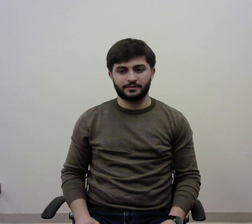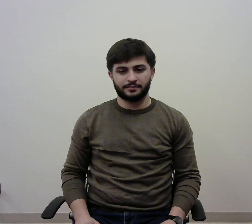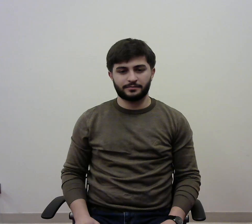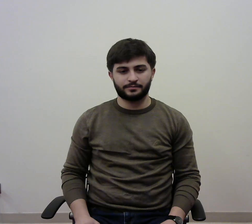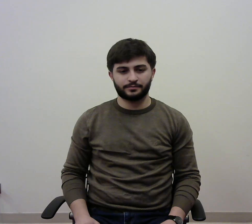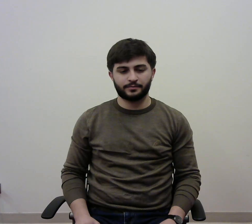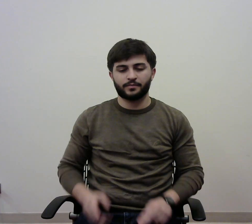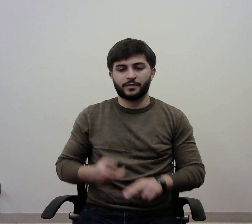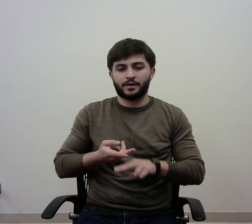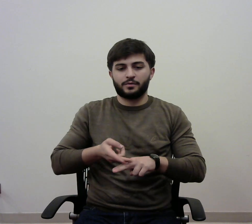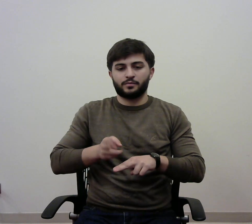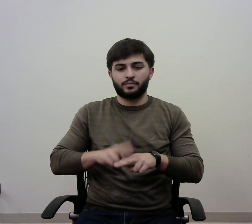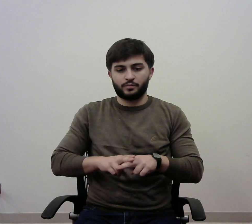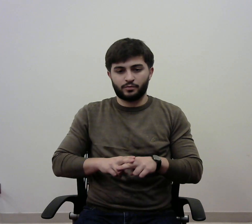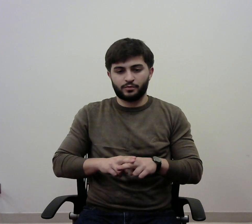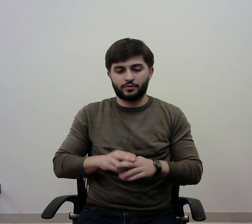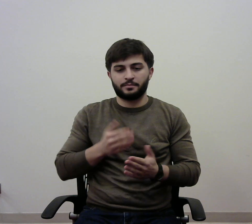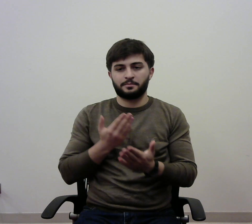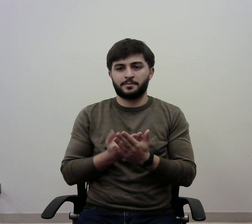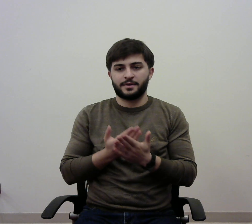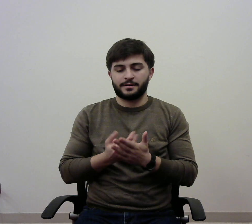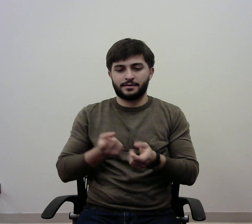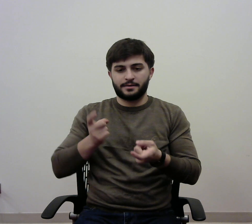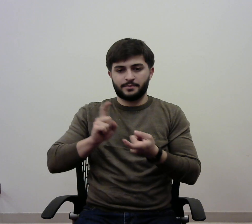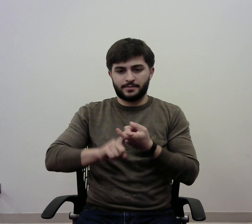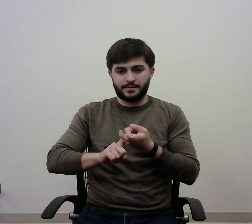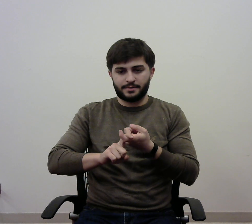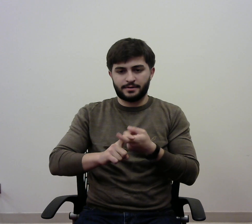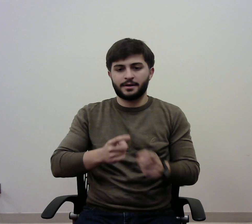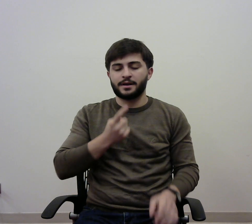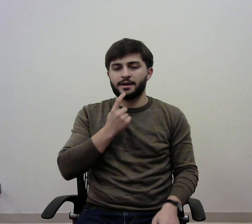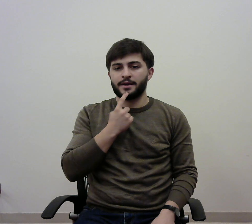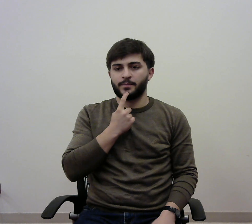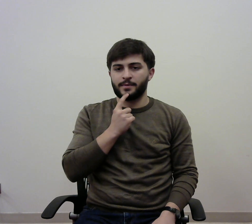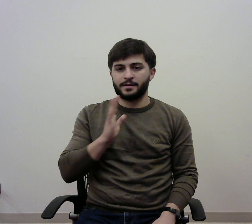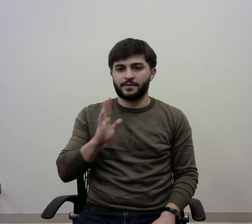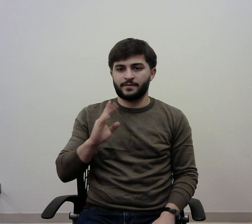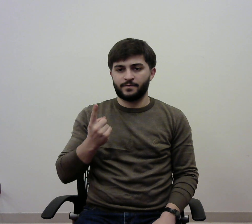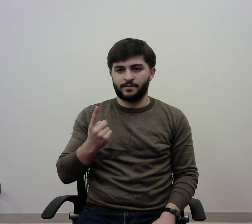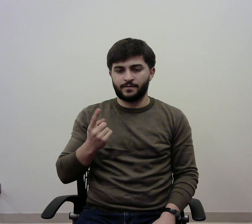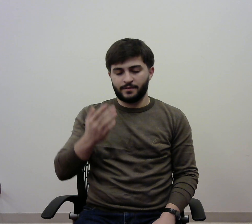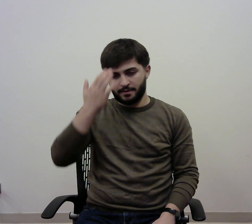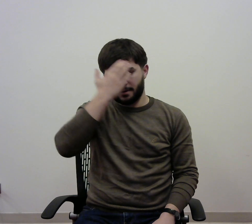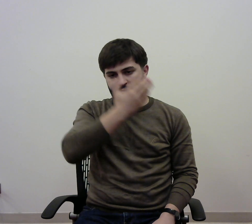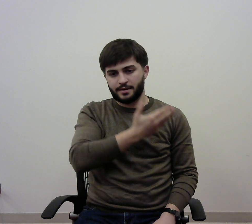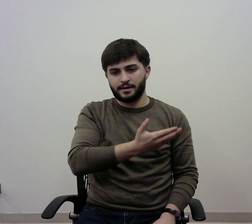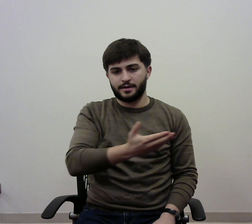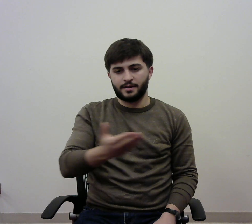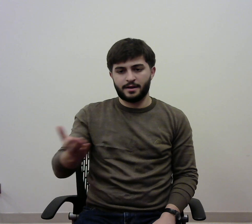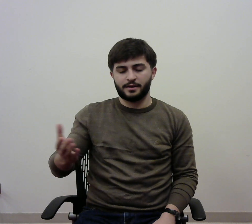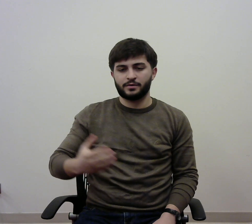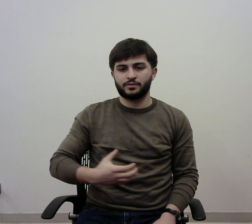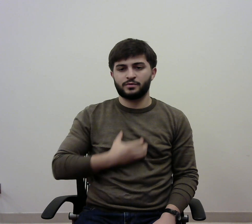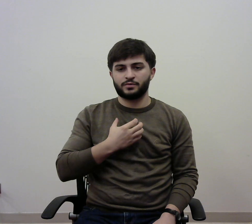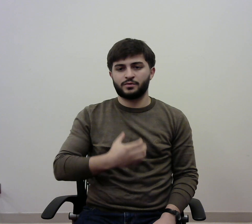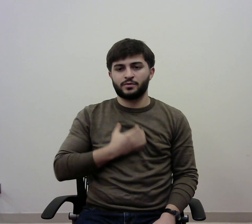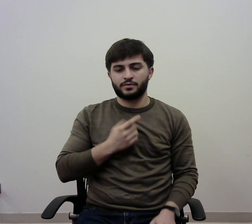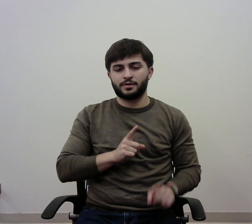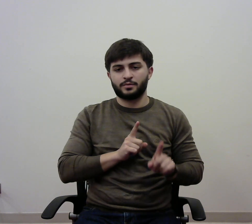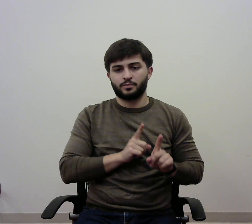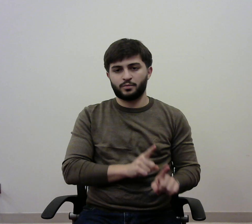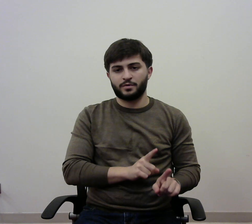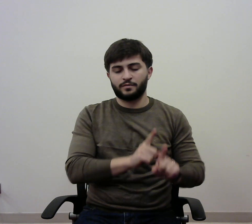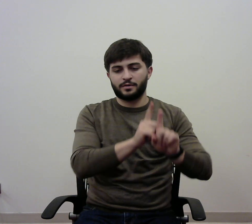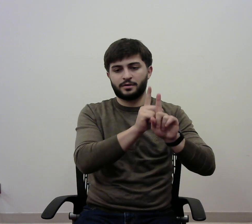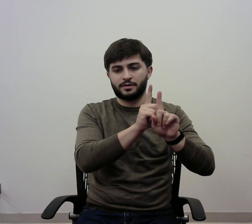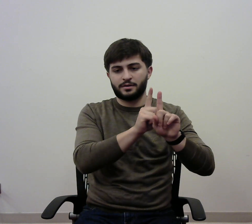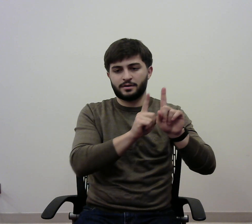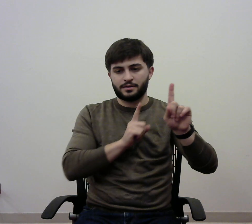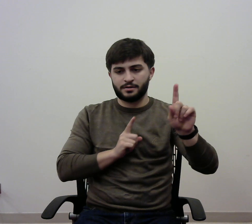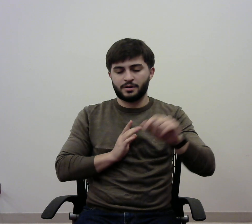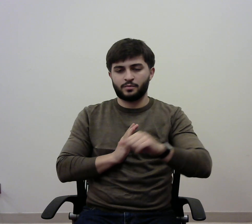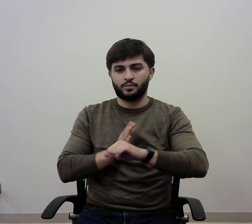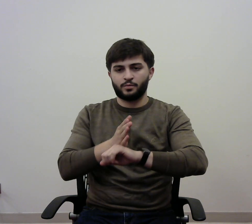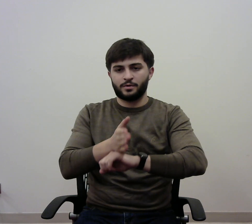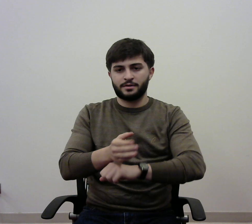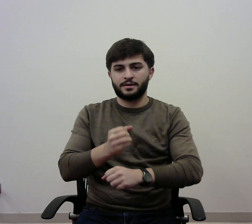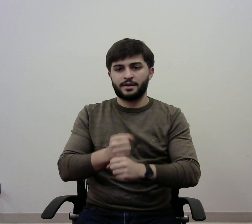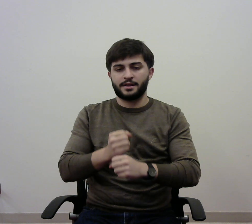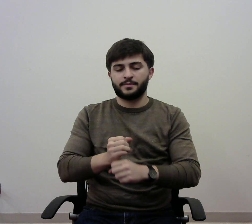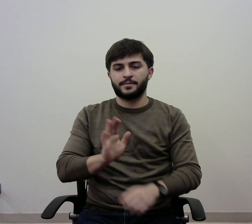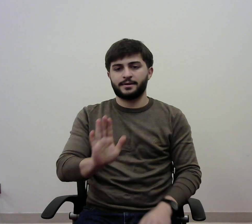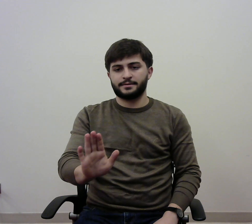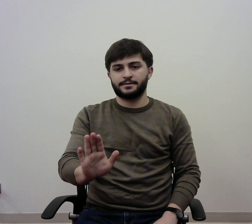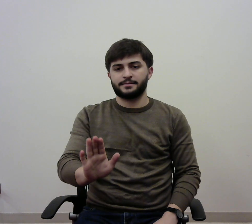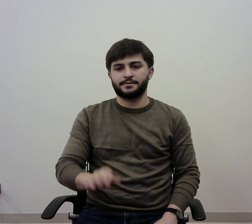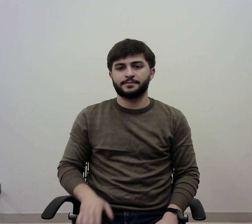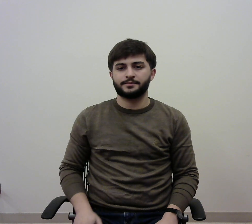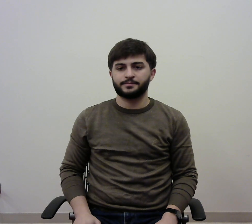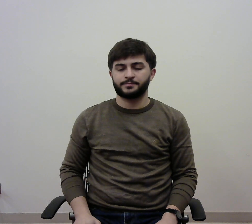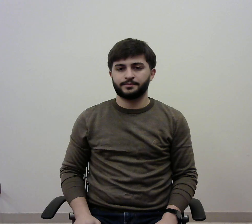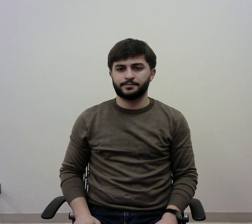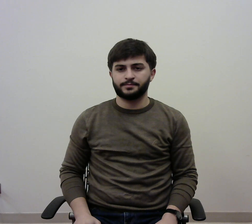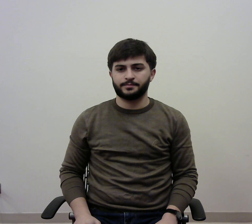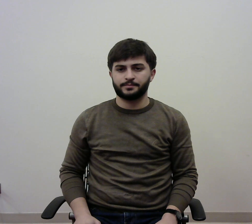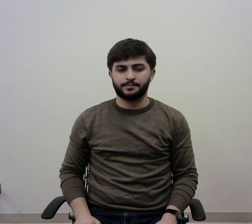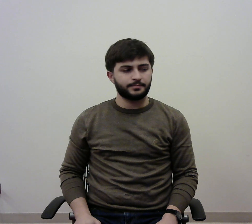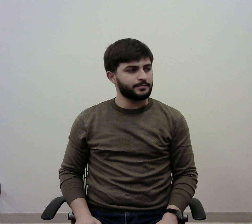Bu məsələ ilə bağlı Əmək və Əhalinin Sosial Müdafiəsi Nazirliyinə müraciət etməlisiniz